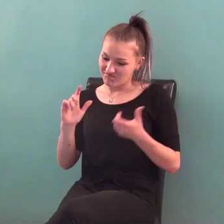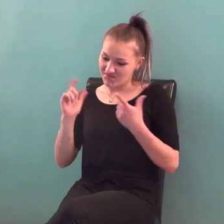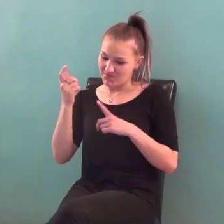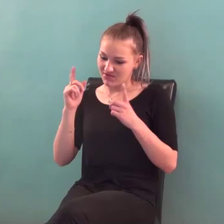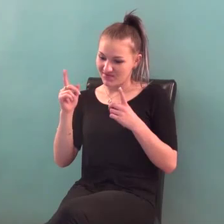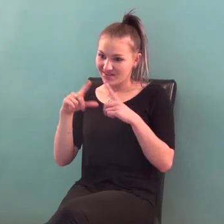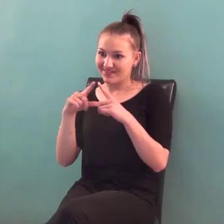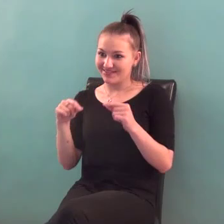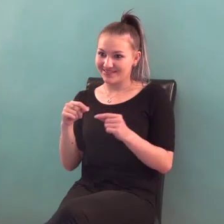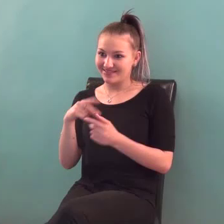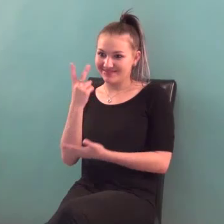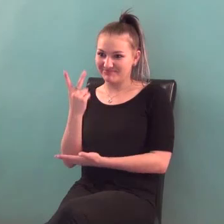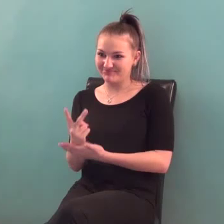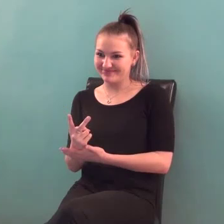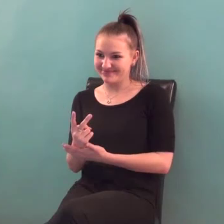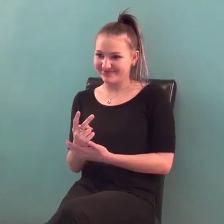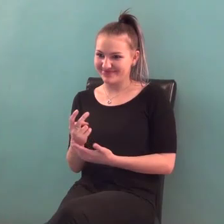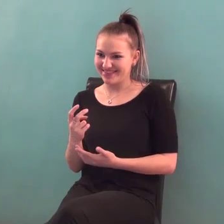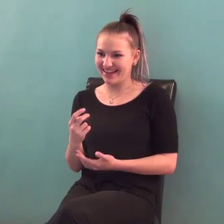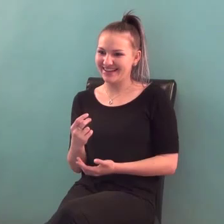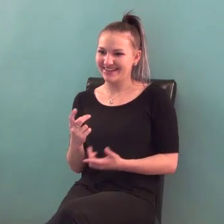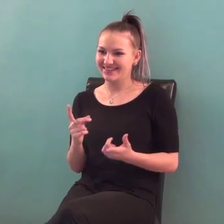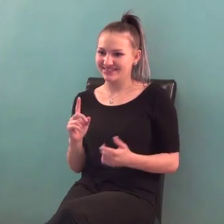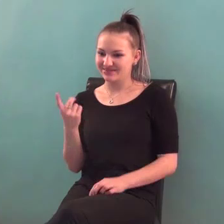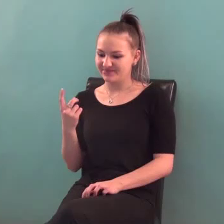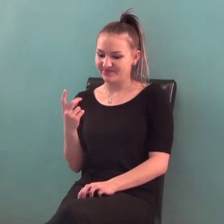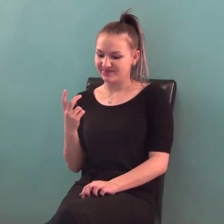Trójkątny znak mówi, że trzeba uważać przed wypadkiem, można spaść.